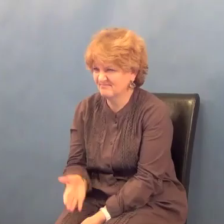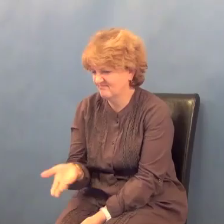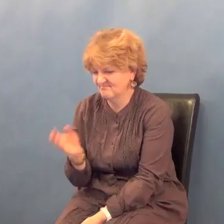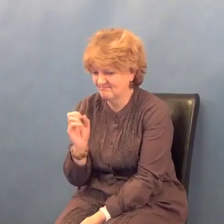Tak, tak.